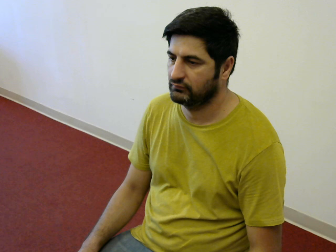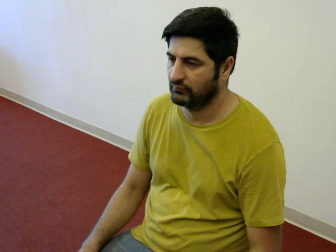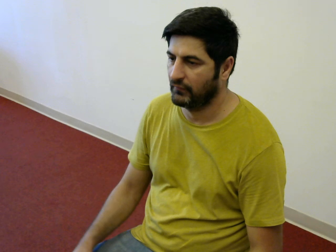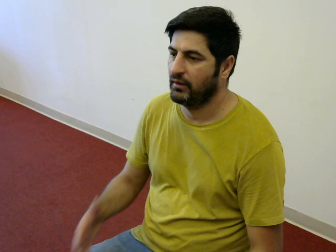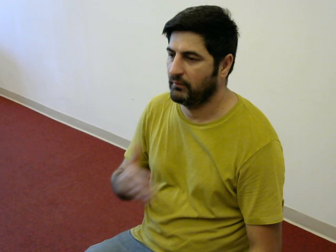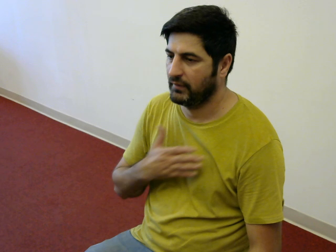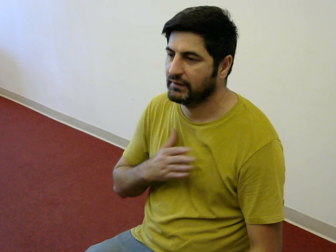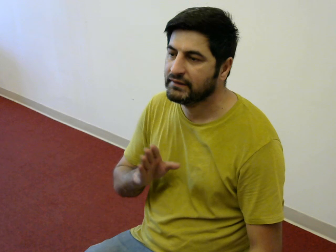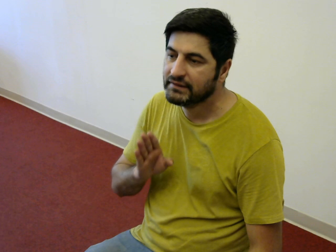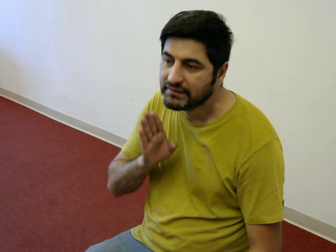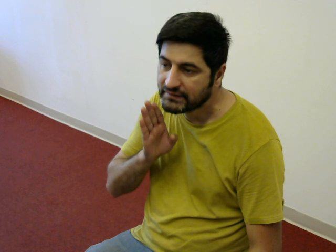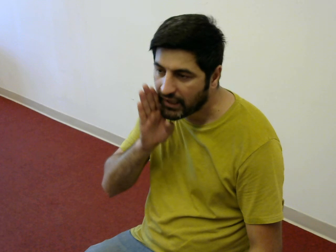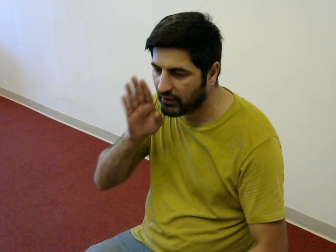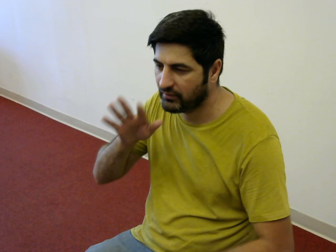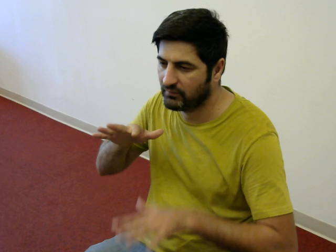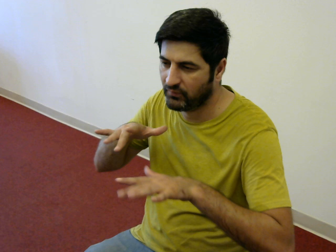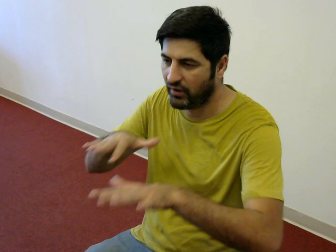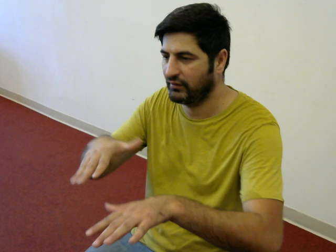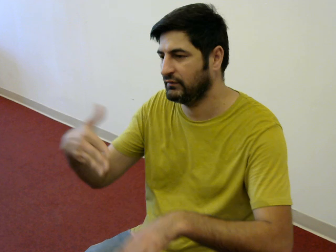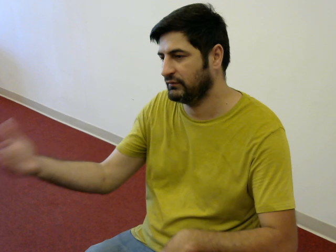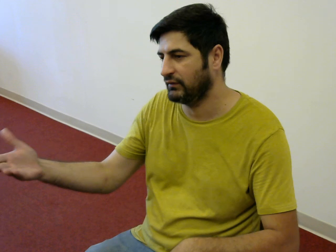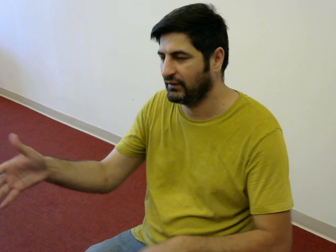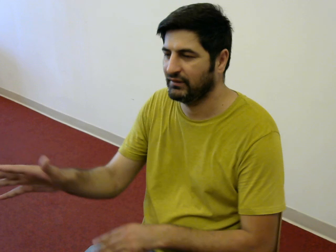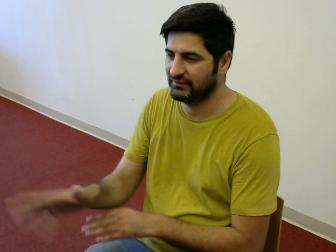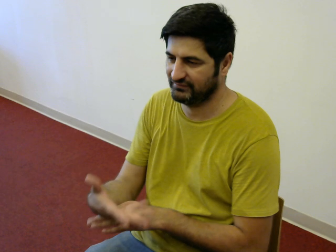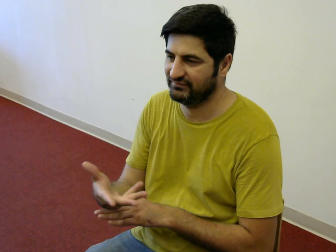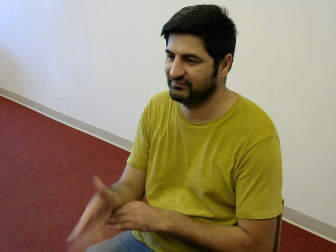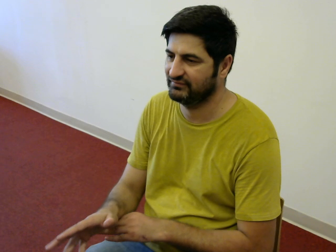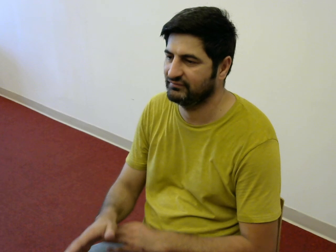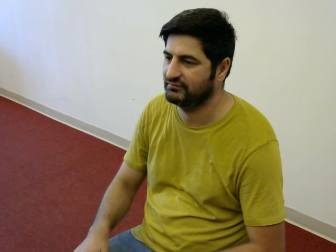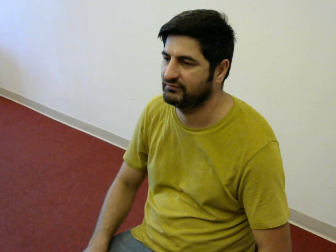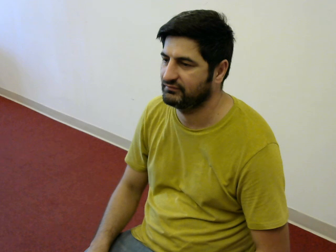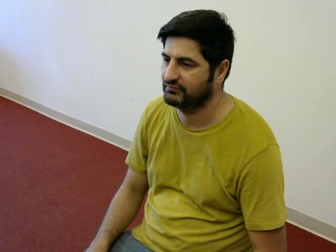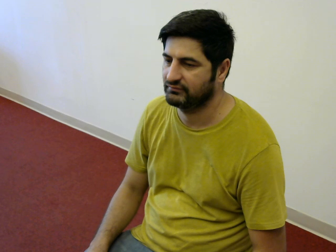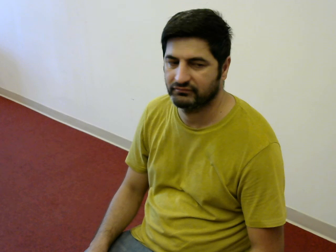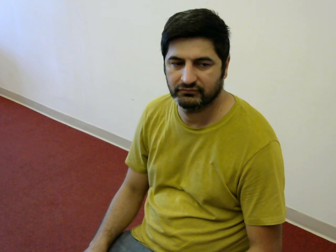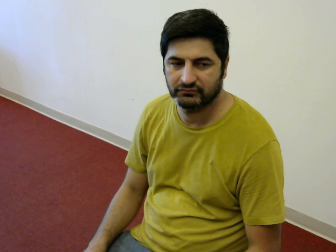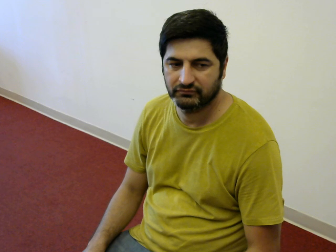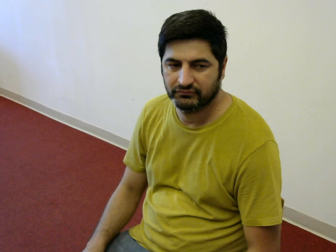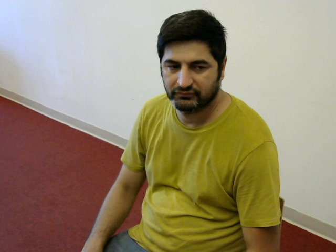Mən səhərlər dənizin kənarında gəzirəm